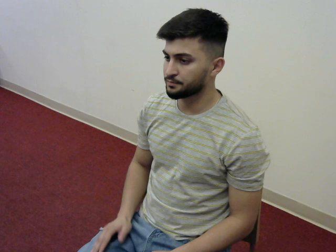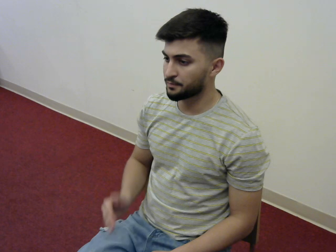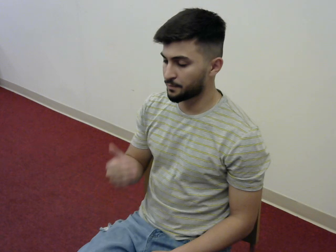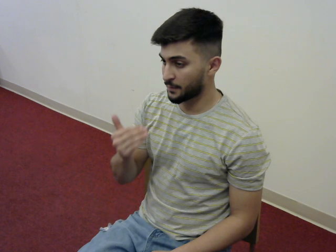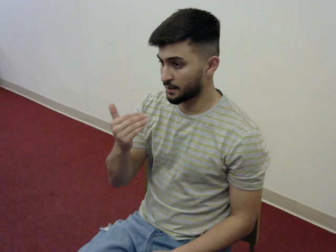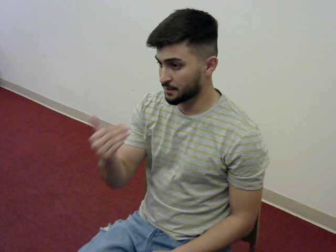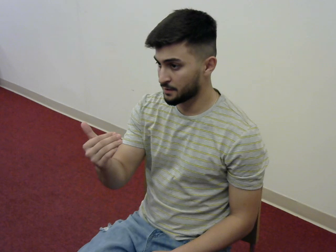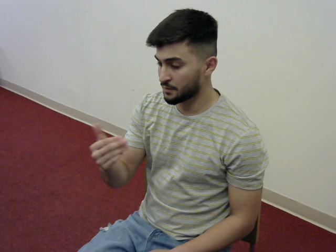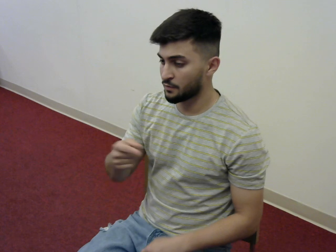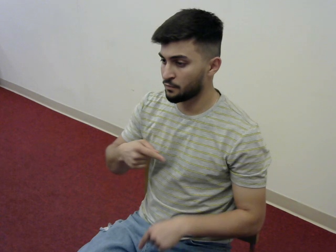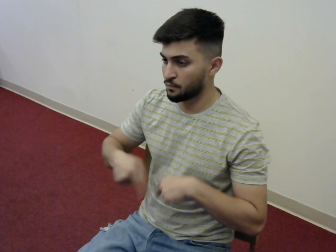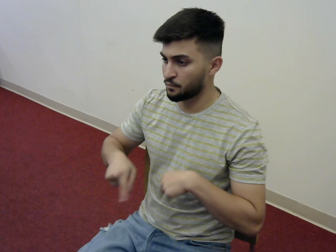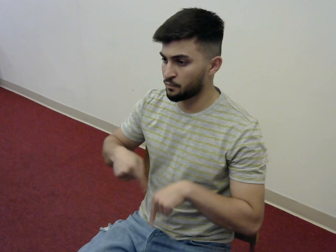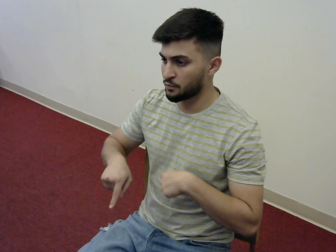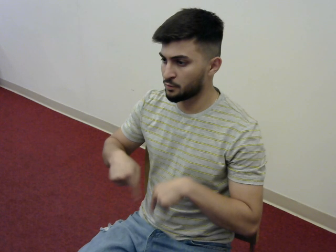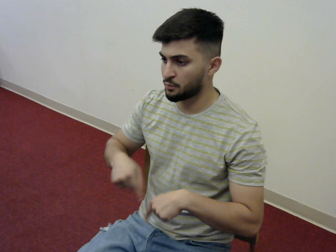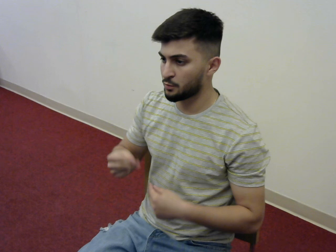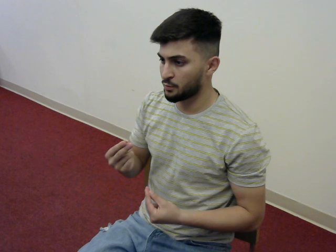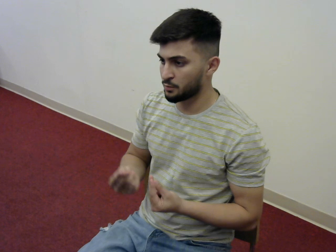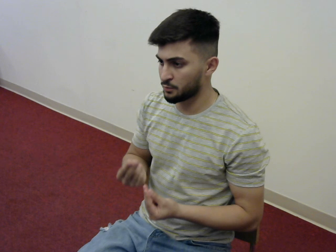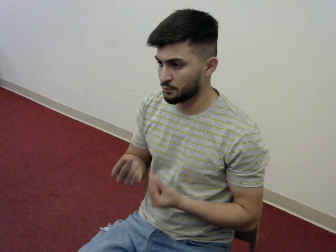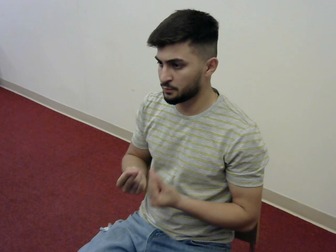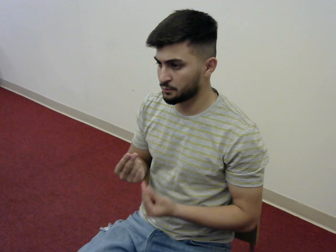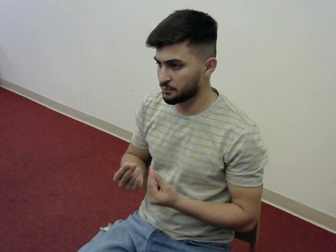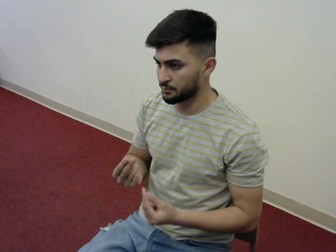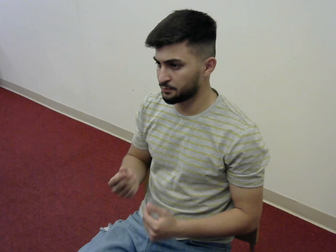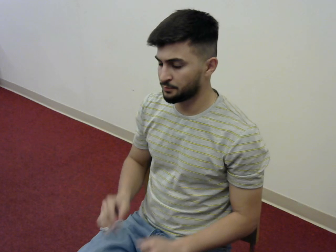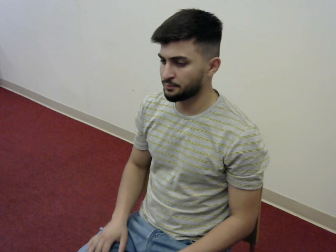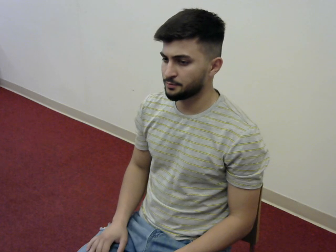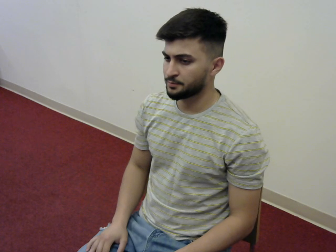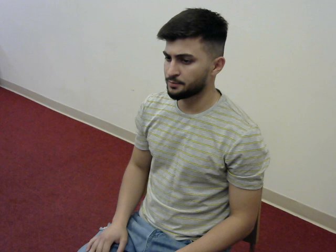Siz futbol oynayırsınız?